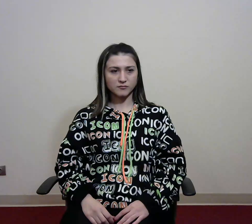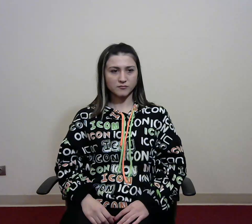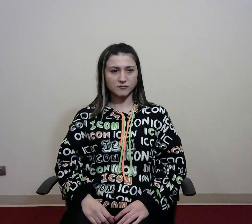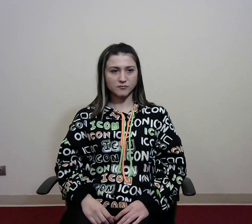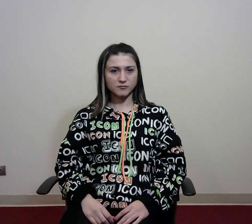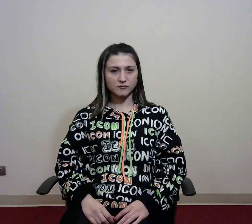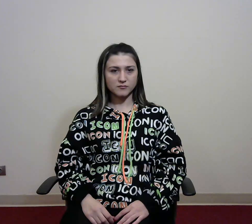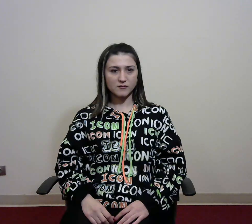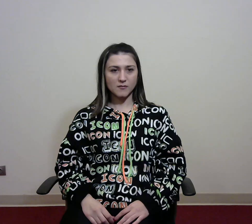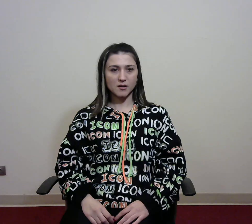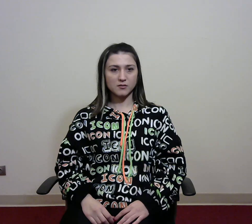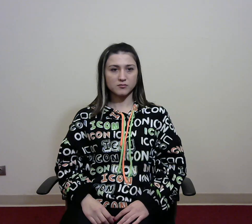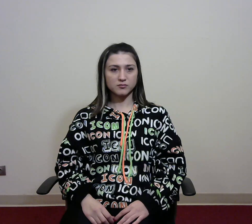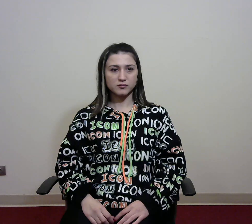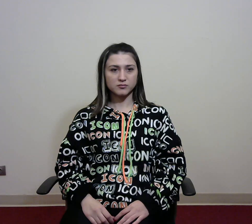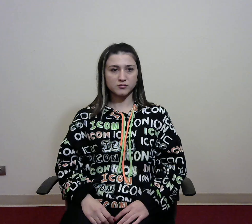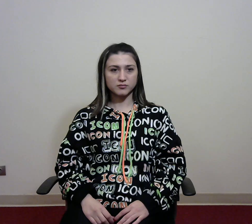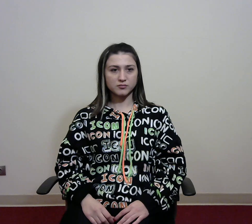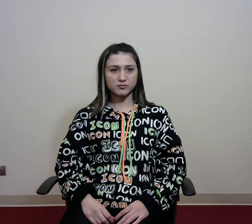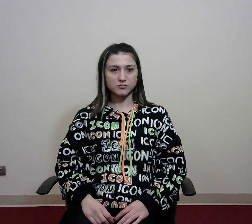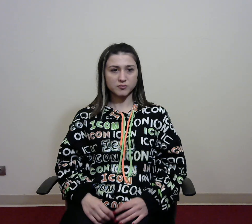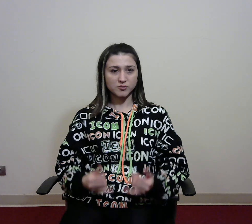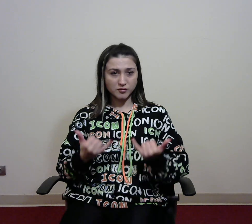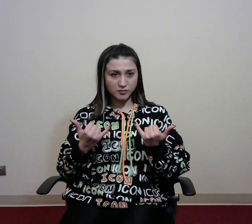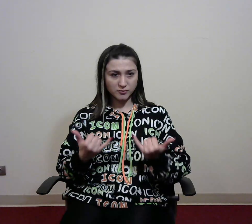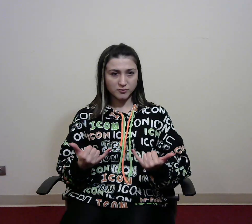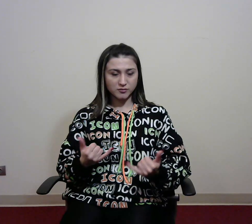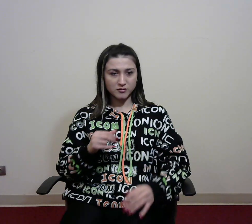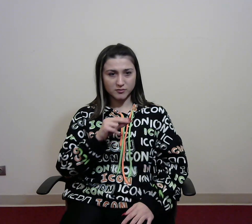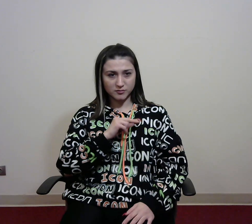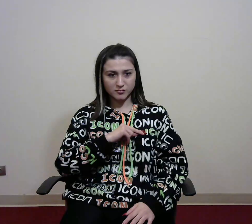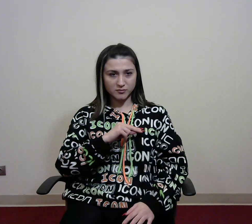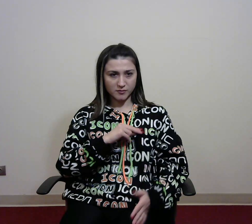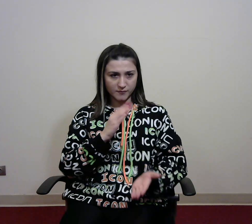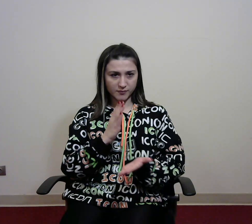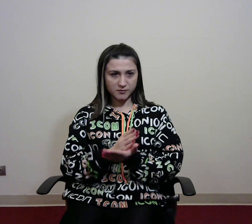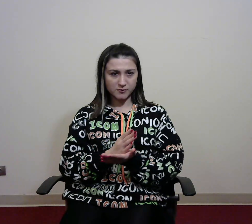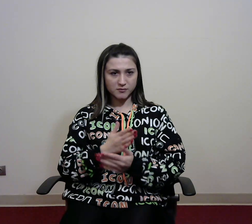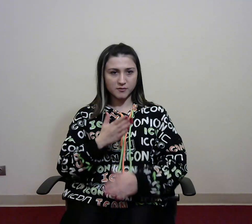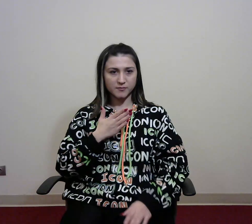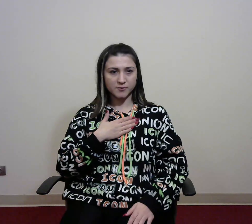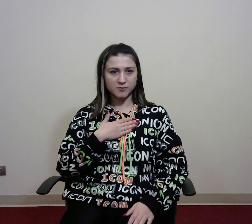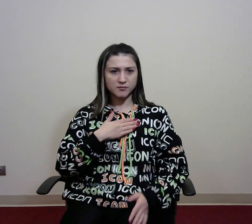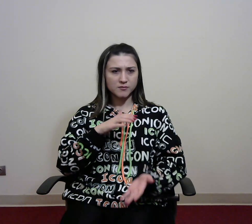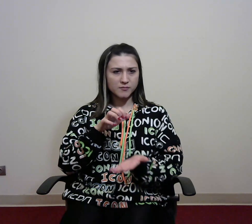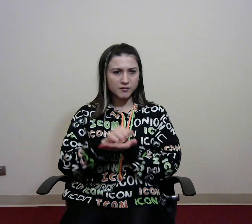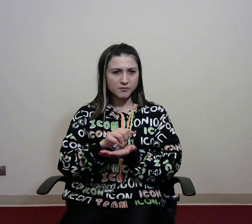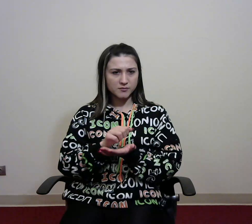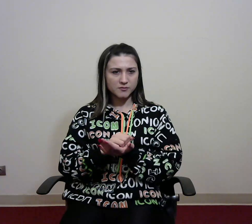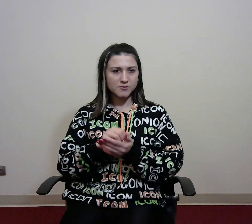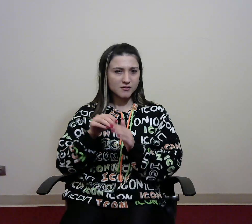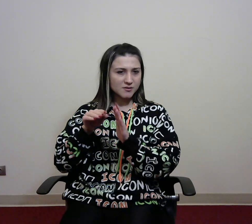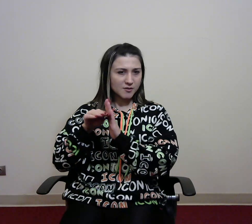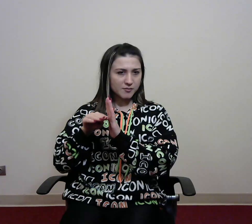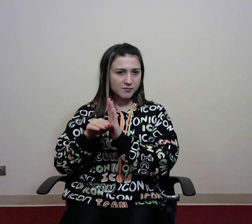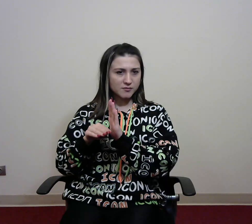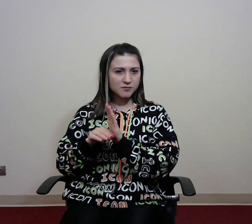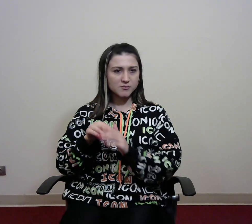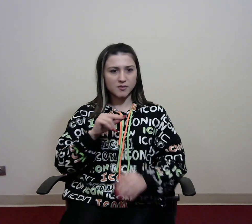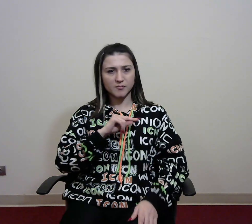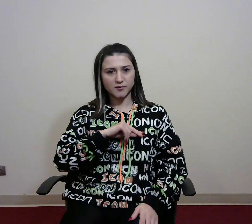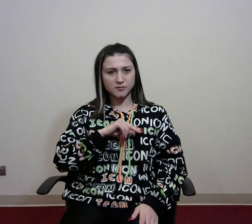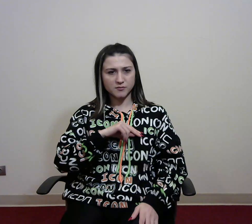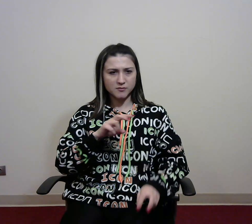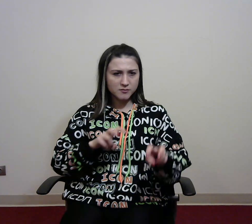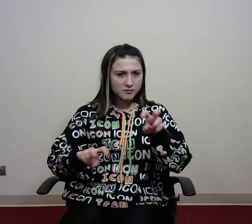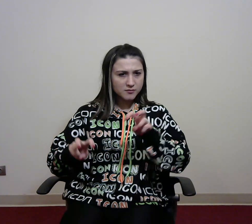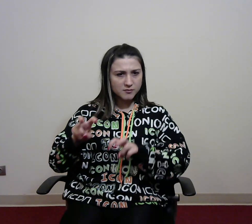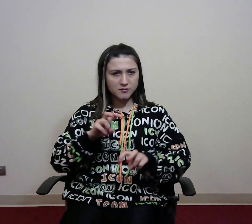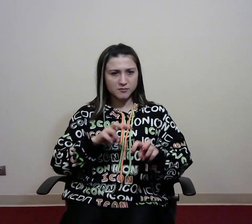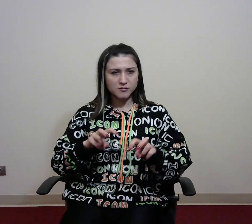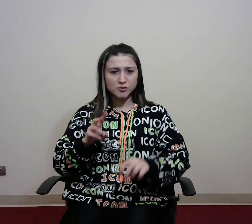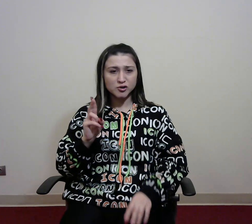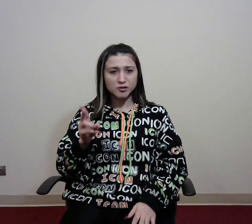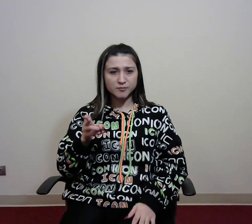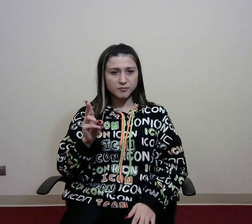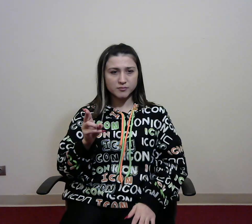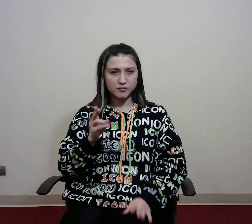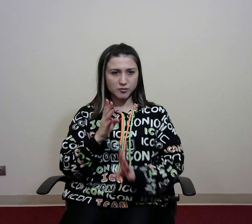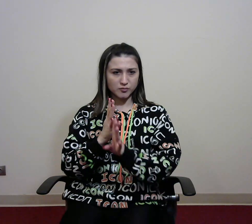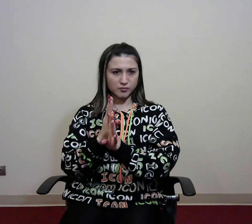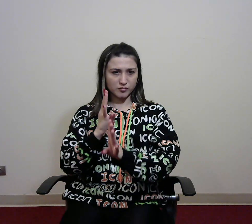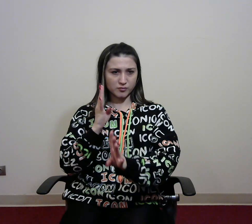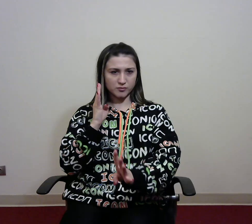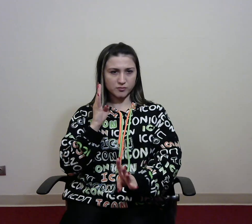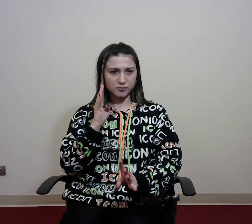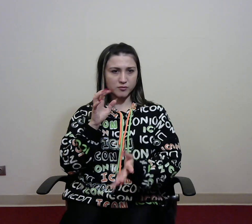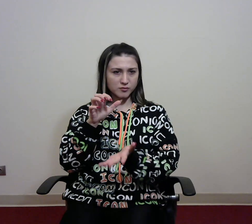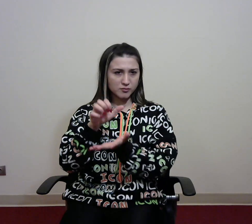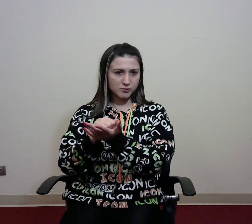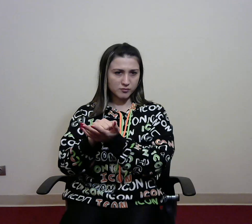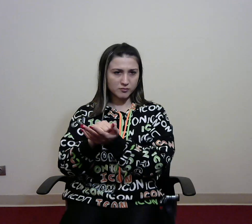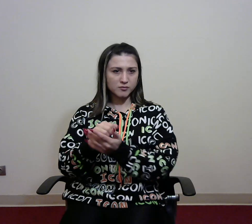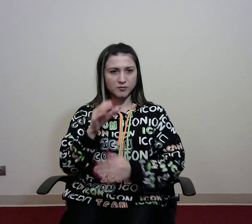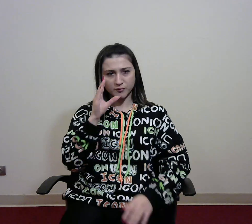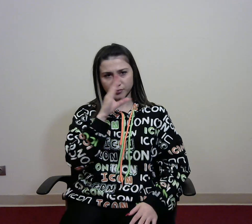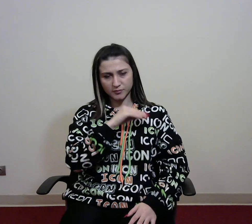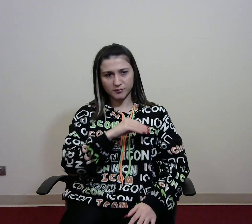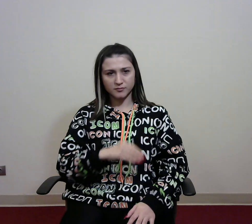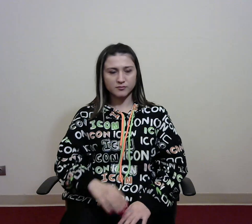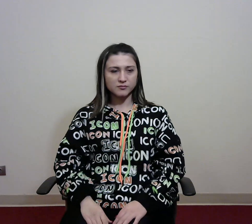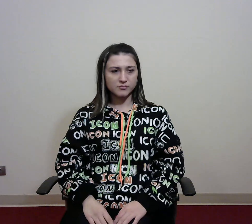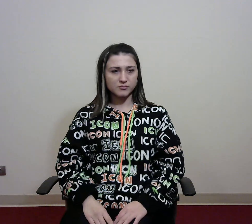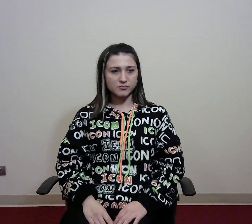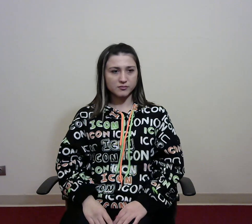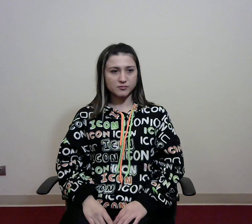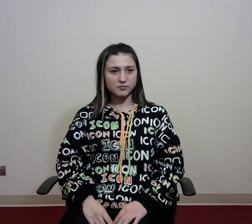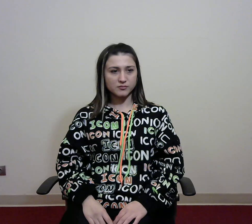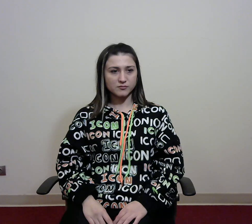İndi işim var, mən Məşğulluq sistemində iş axtaran kimi növbə tuta bilərəmmi?